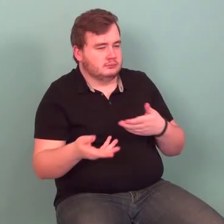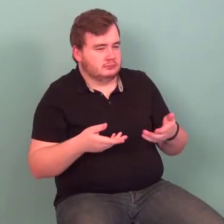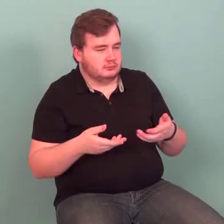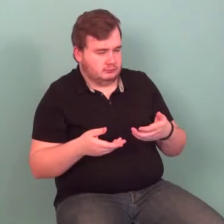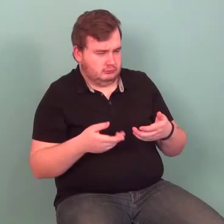Zauważa...